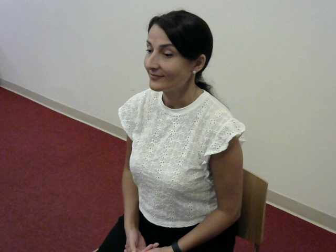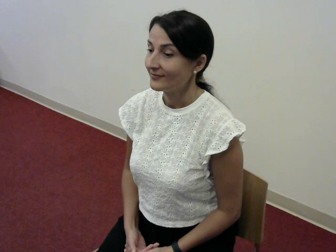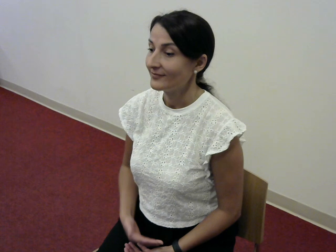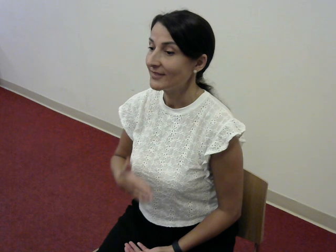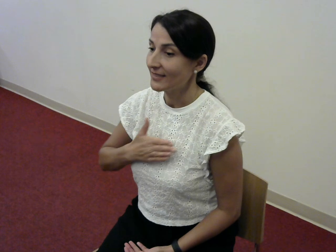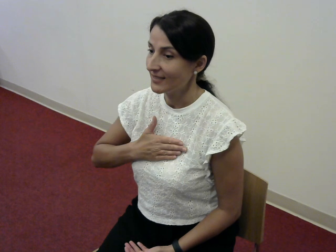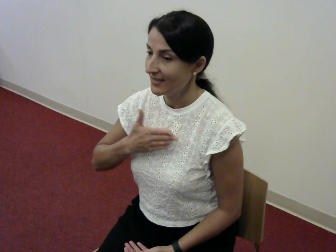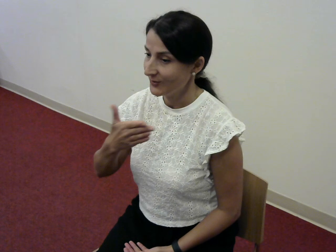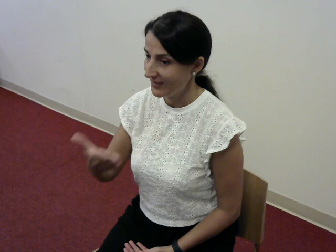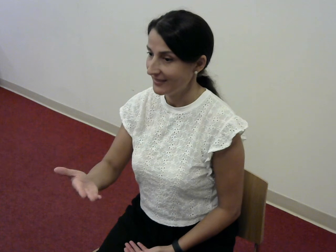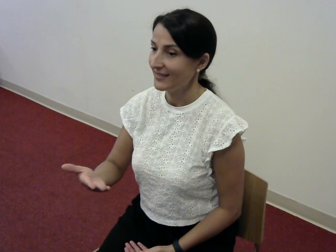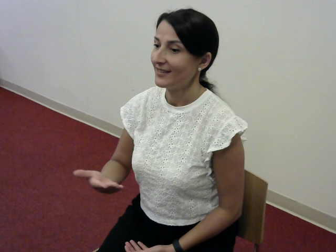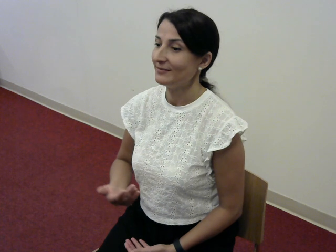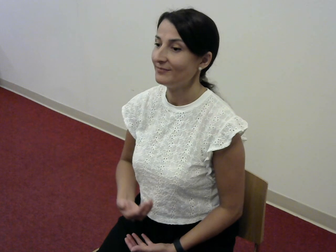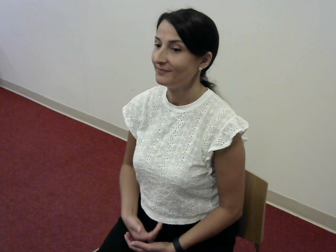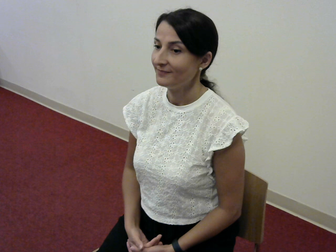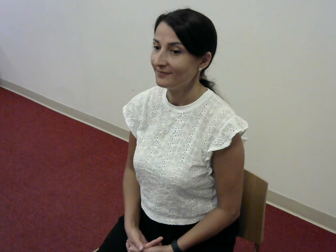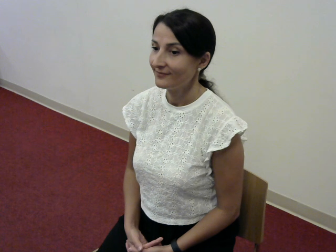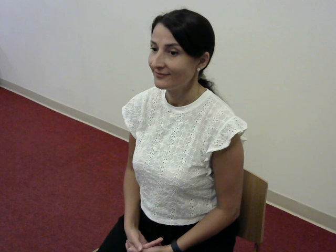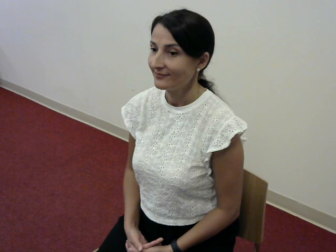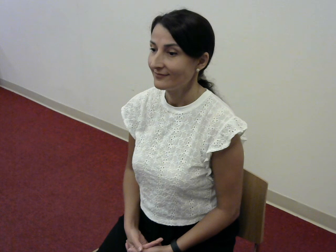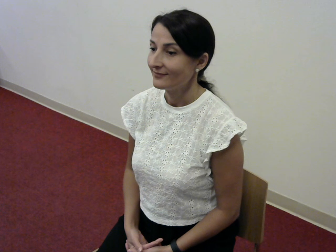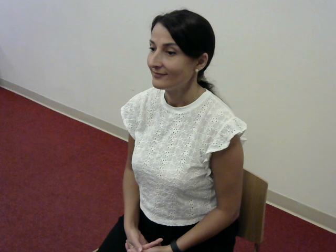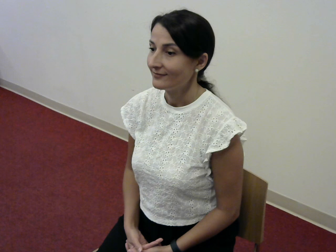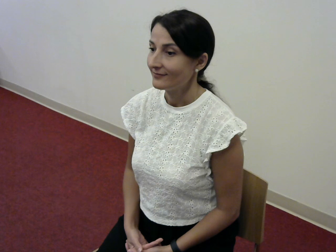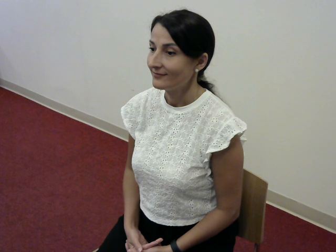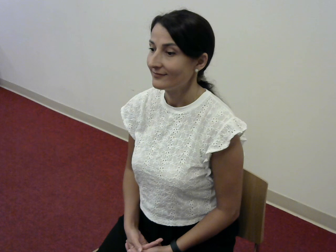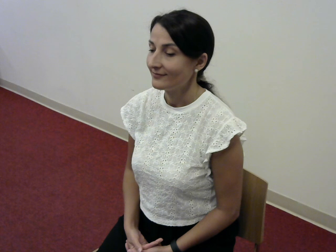Təşəkkür edirəm